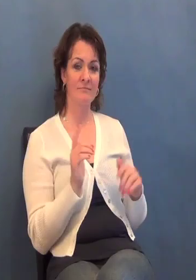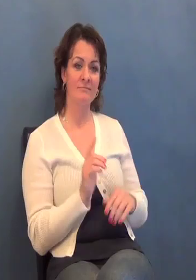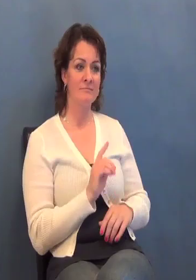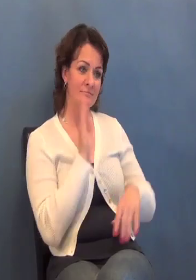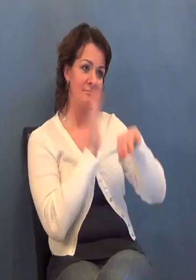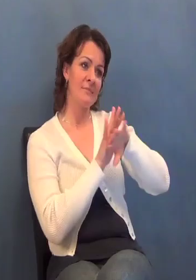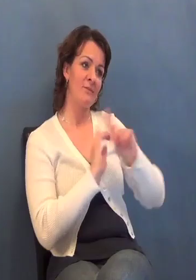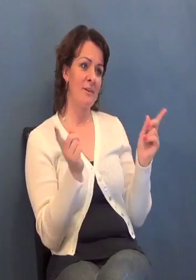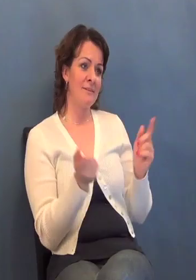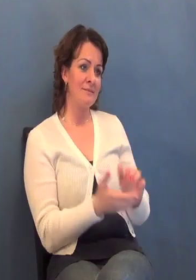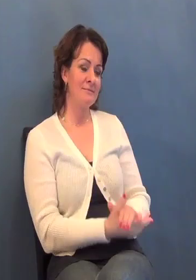Informuje o zakazie.